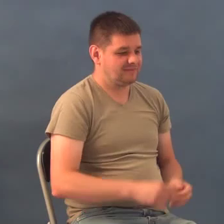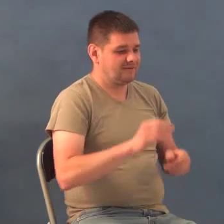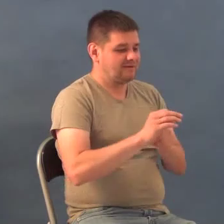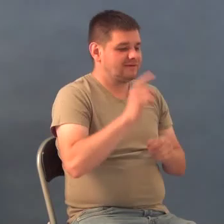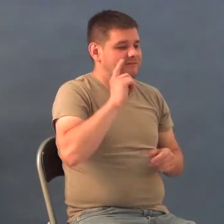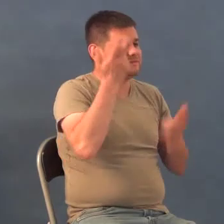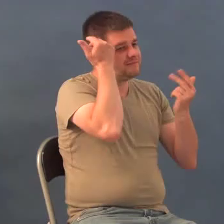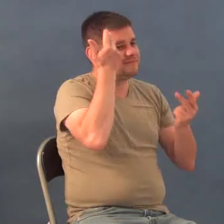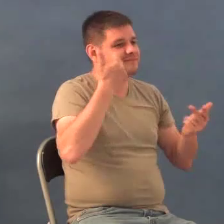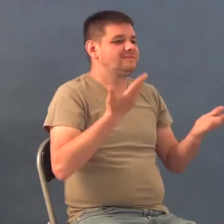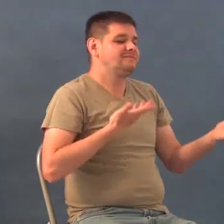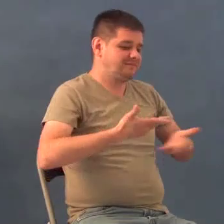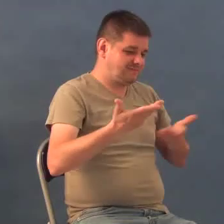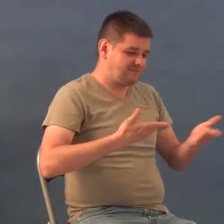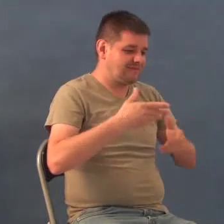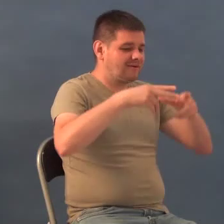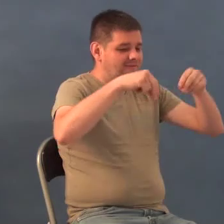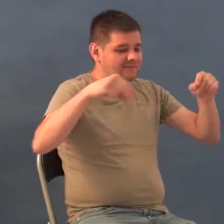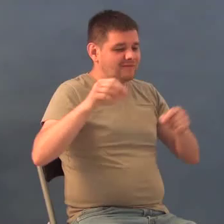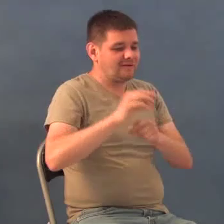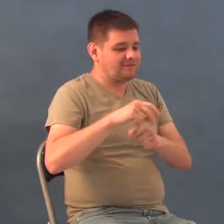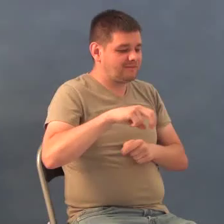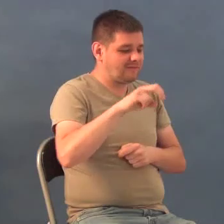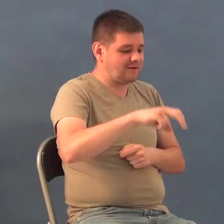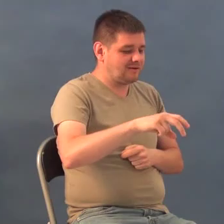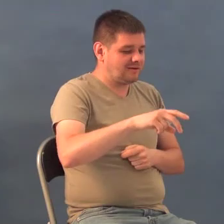Akurat królik idzie, a tam wisi pranie. Królik przechodzi przez nie.